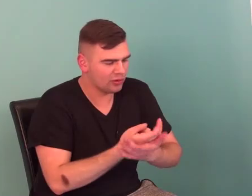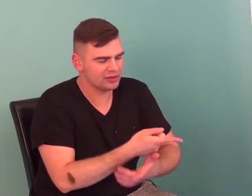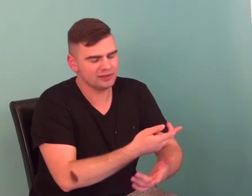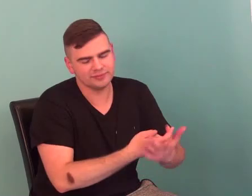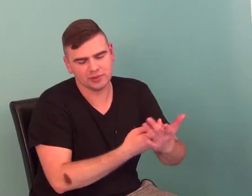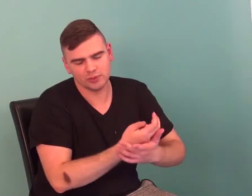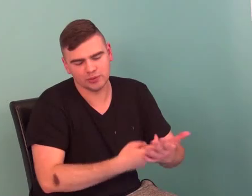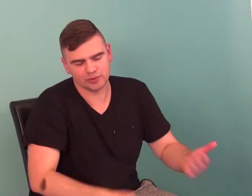To luty!